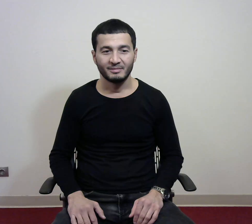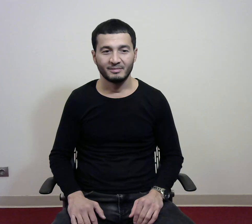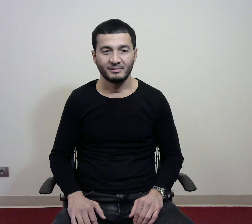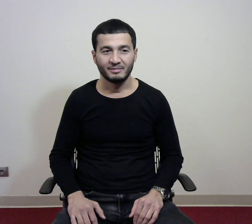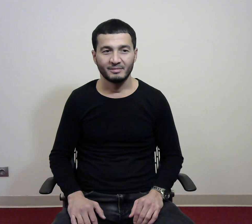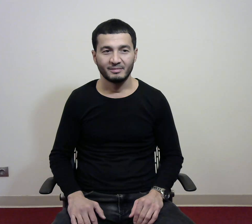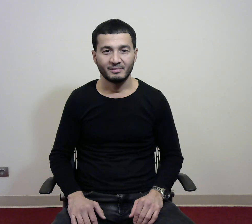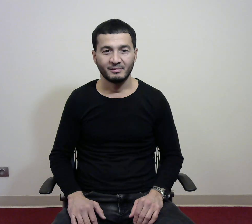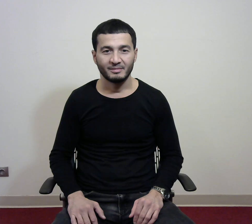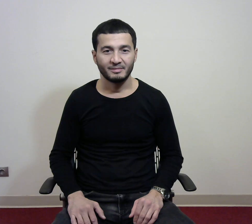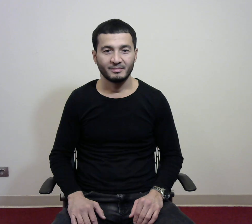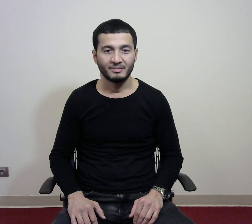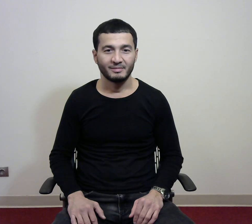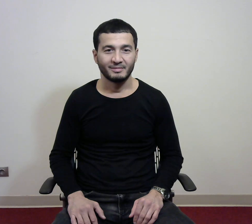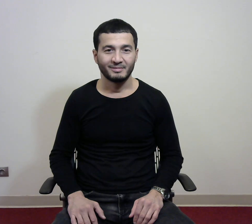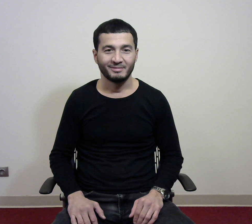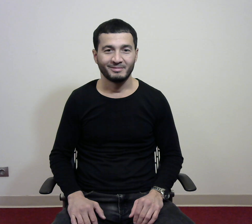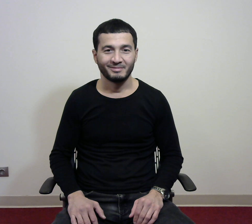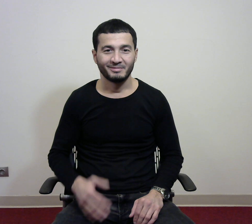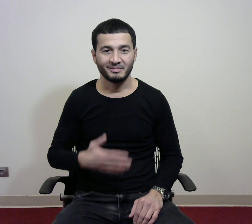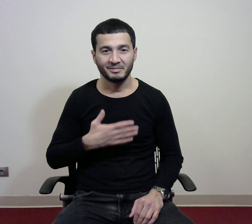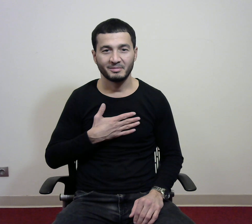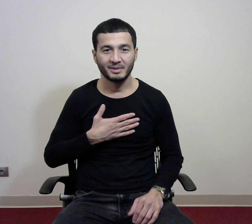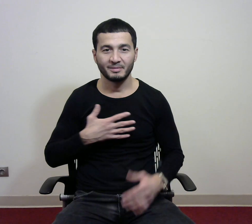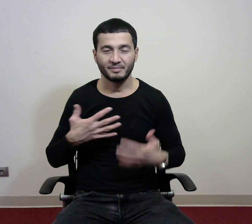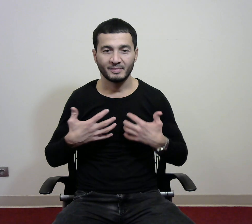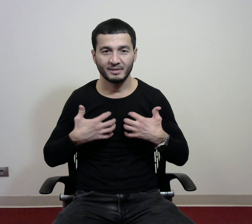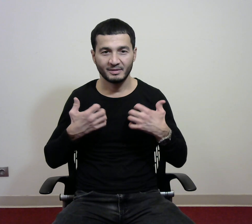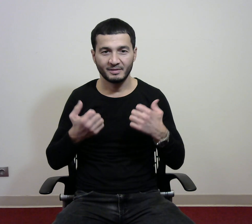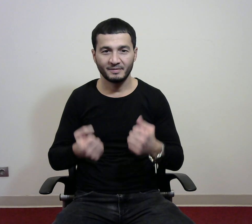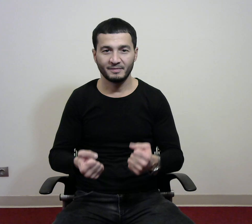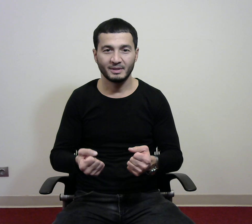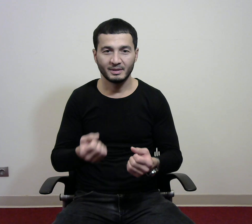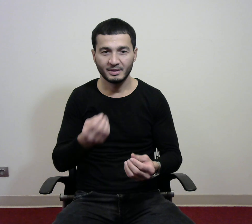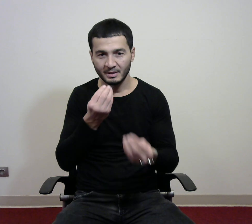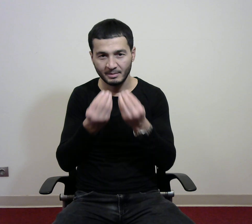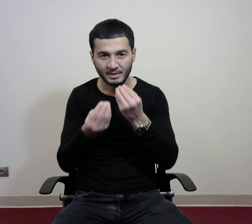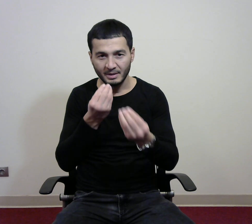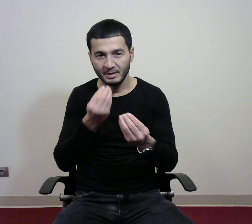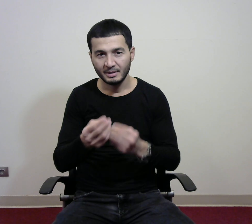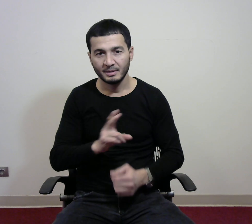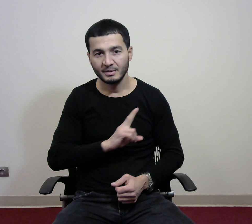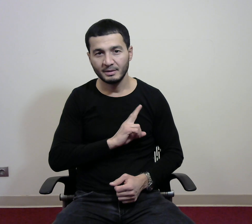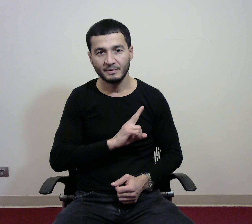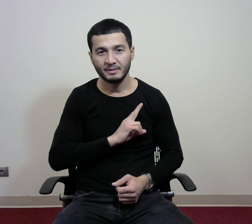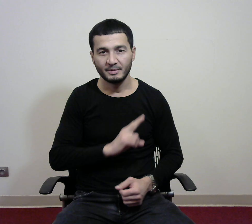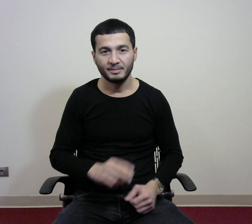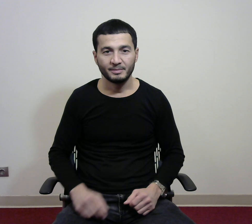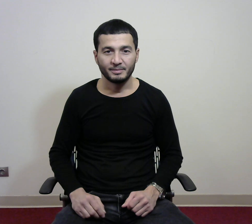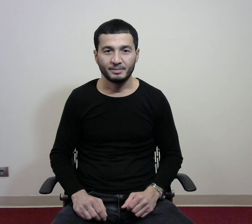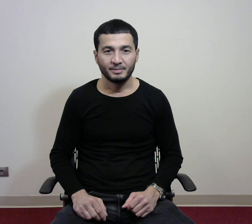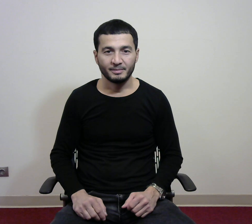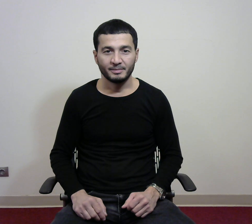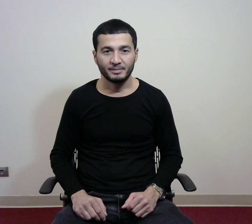Mən sağlam qidalanmağı sevirəm